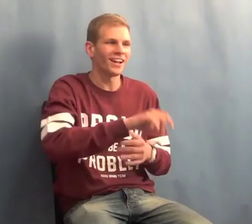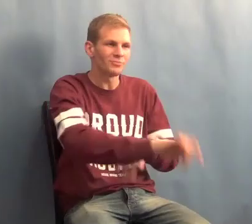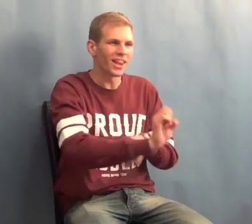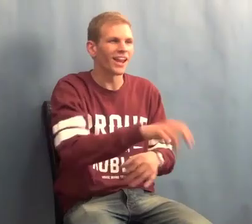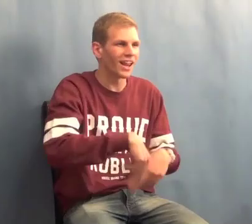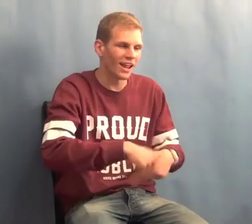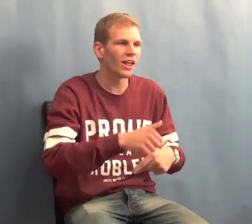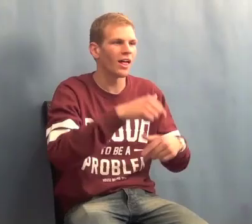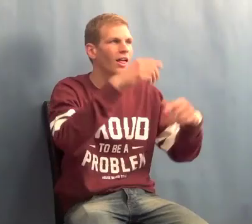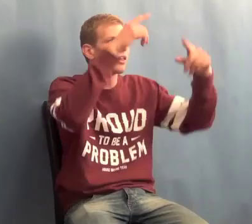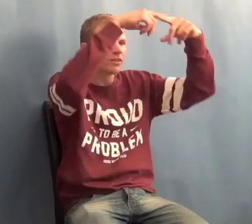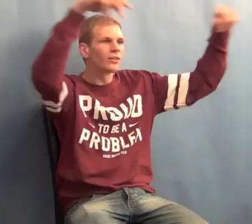Na sznurku rozwieszone były ubrania.